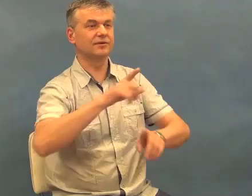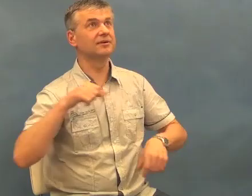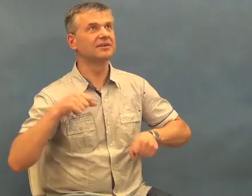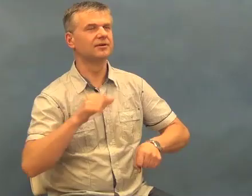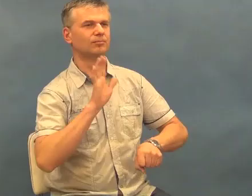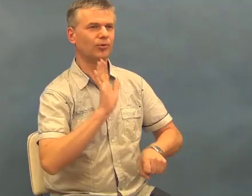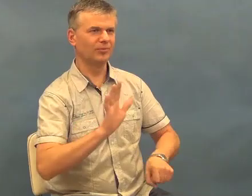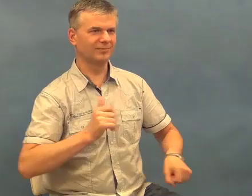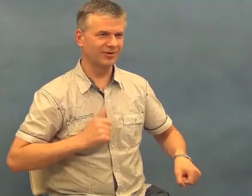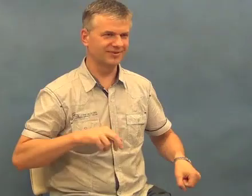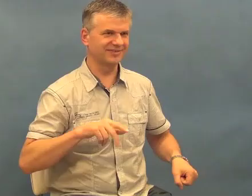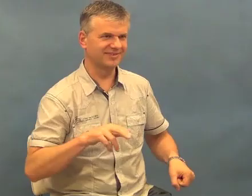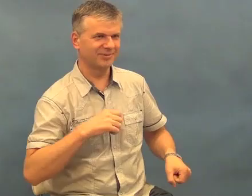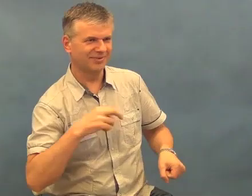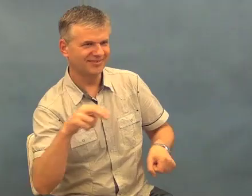Trzeba iść pomału, trzymając coś w ręku.